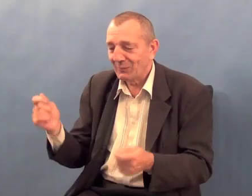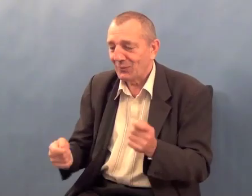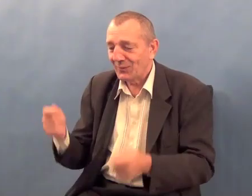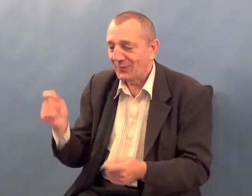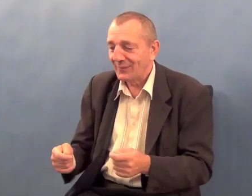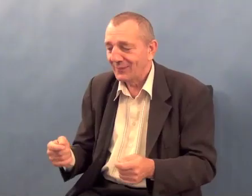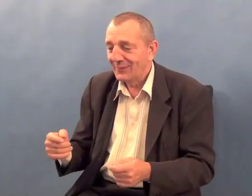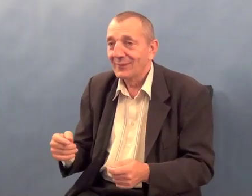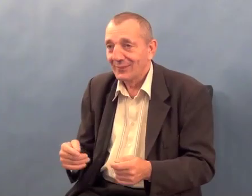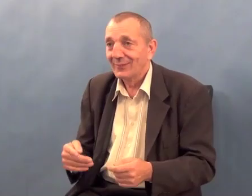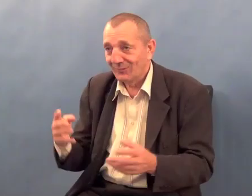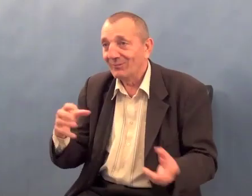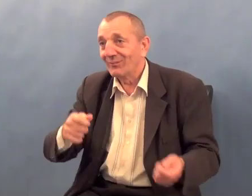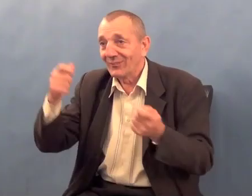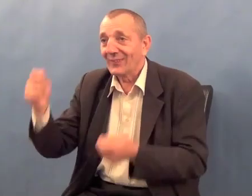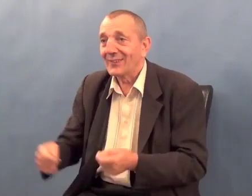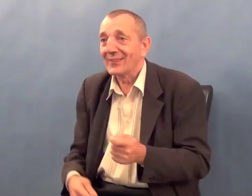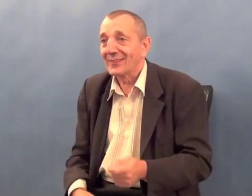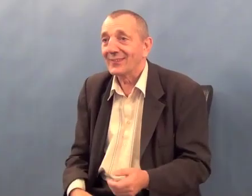Gra... tak, przenosi.